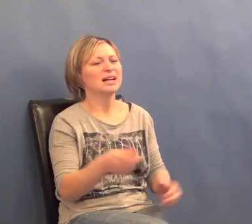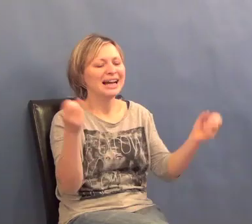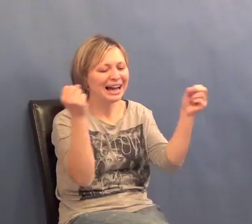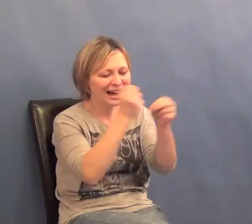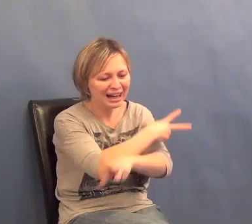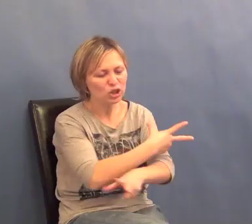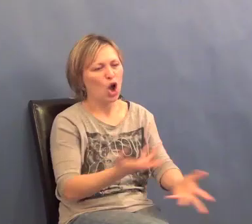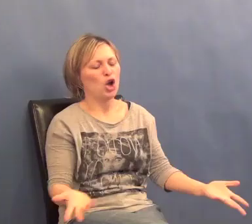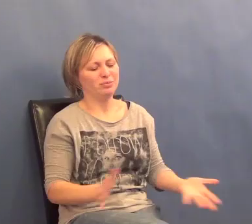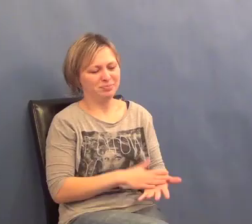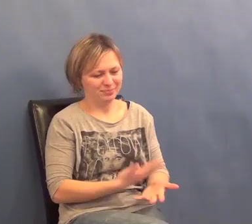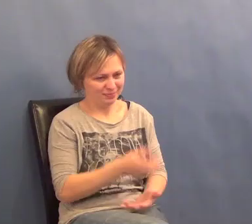Na przykład kino.